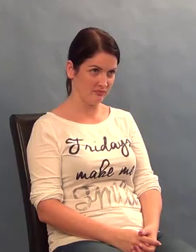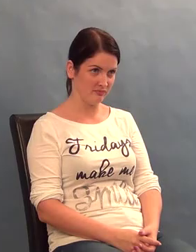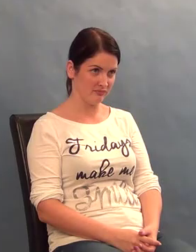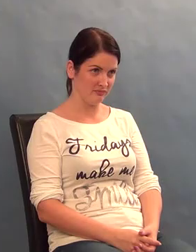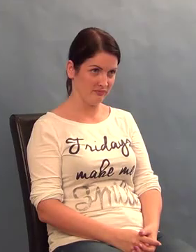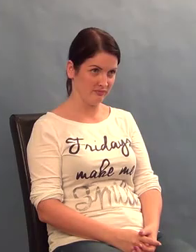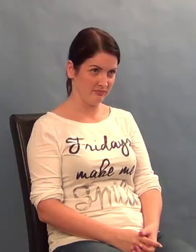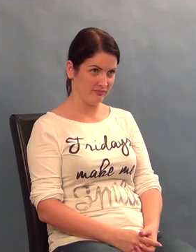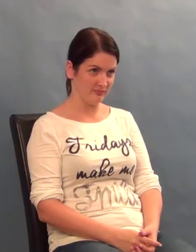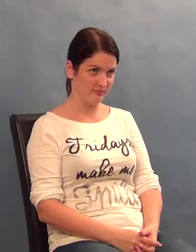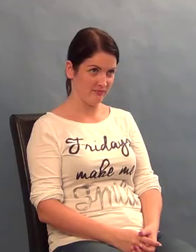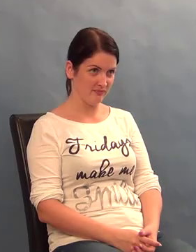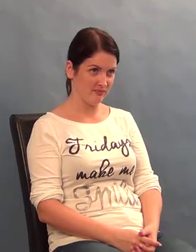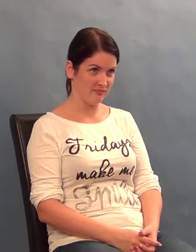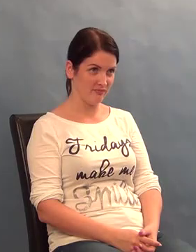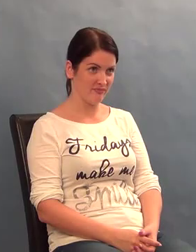Przyssawka mocno się trzyma okna.